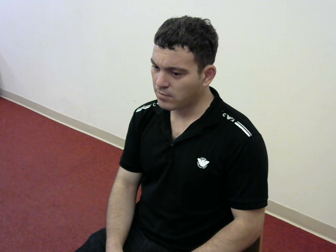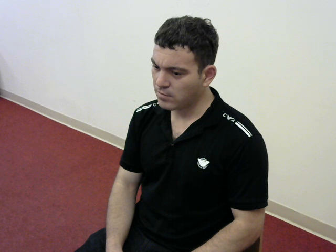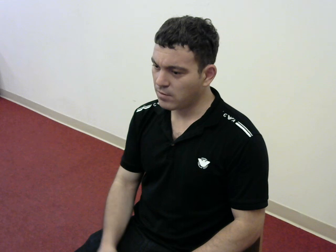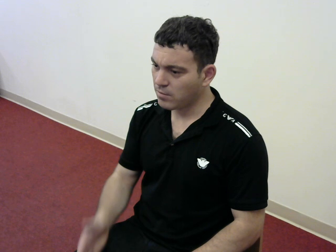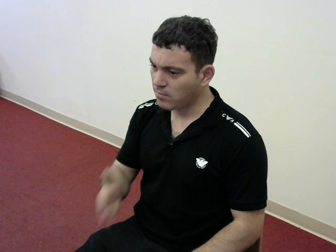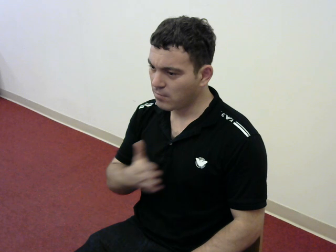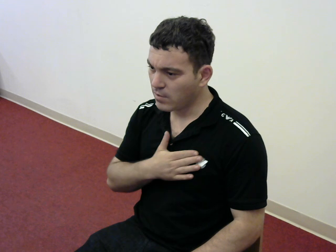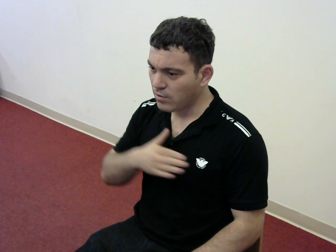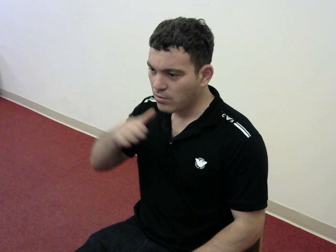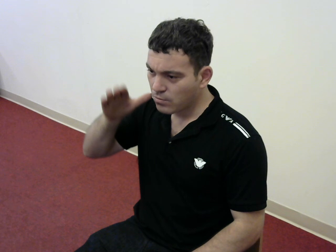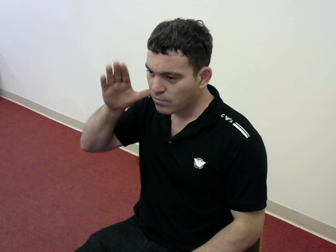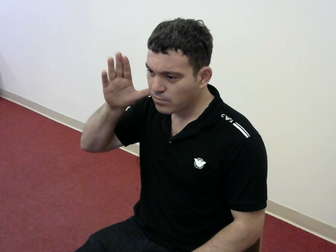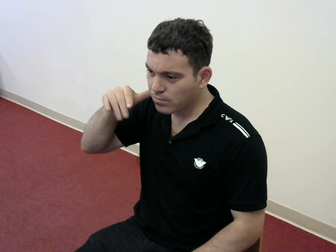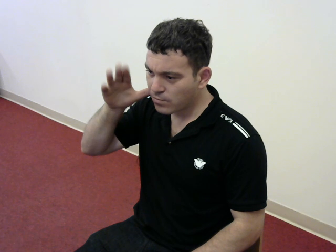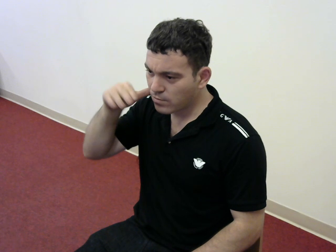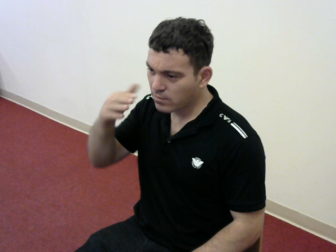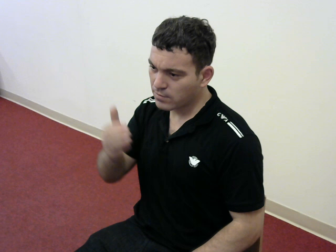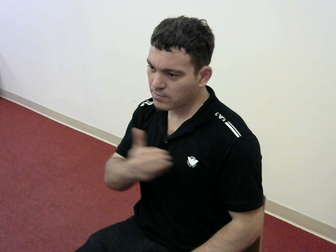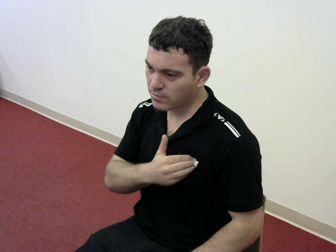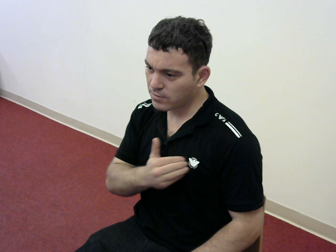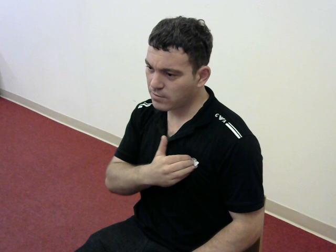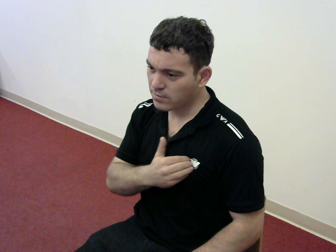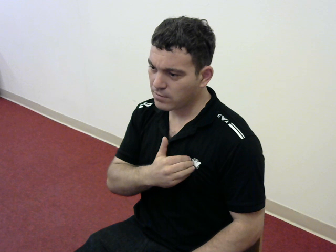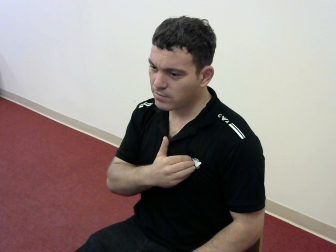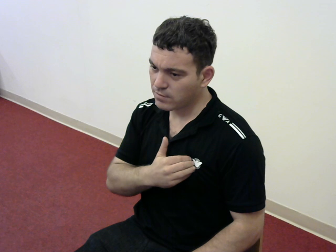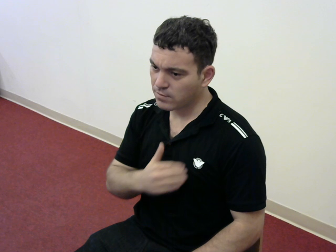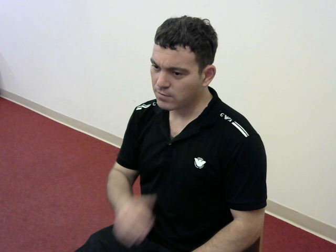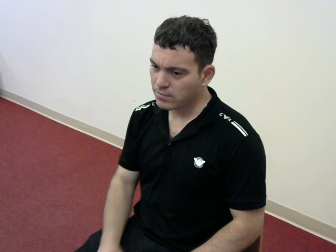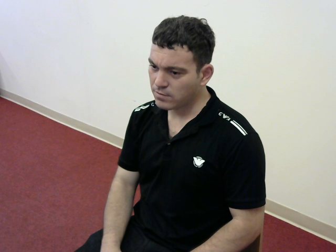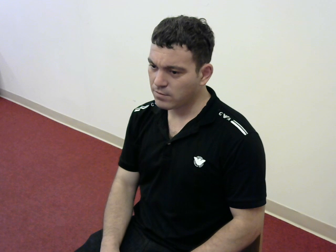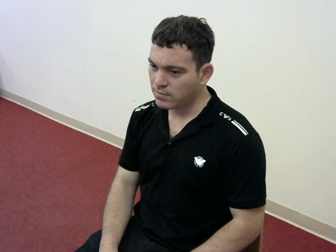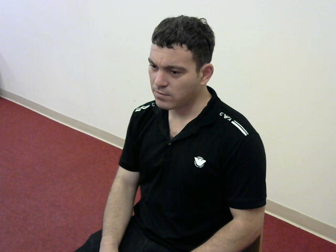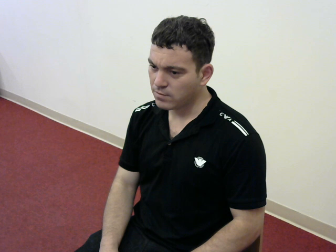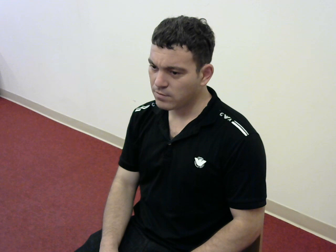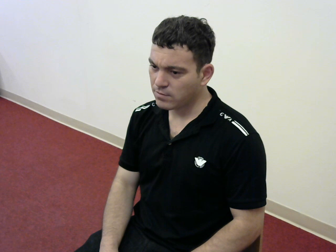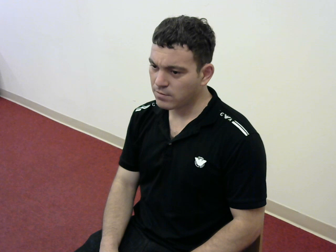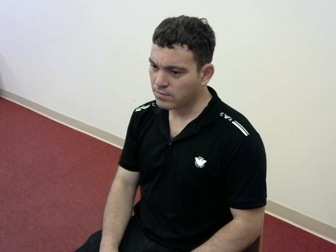Mən su istəyirəm